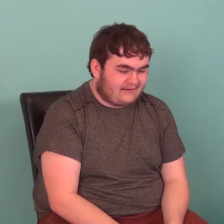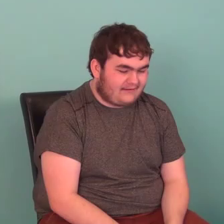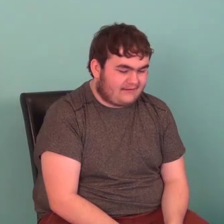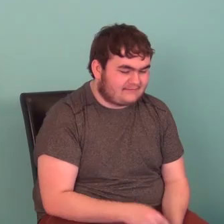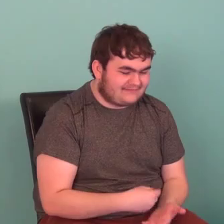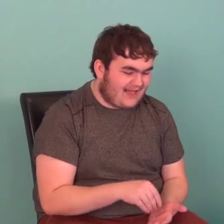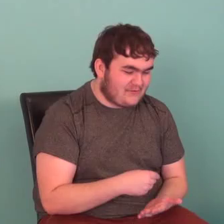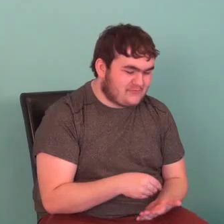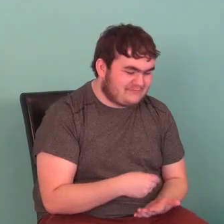Zakupy.